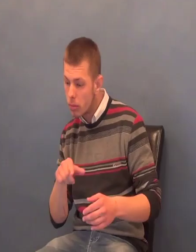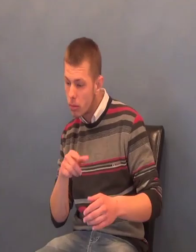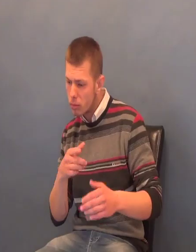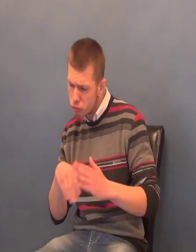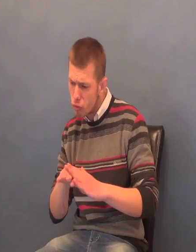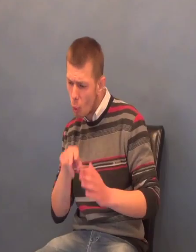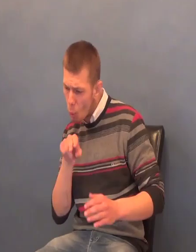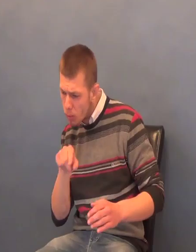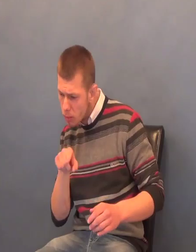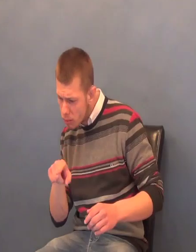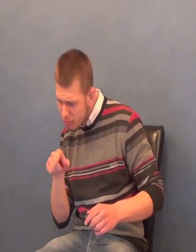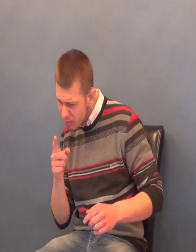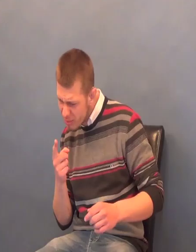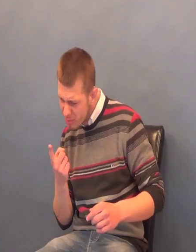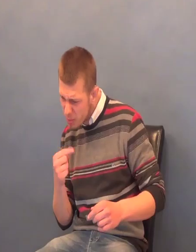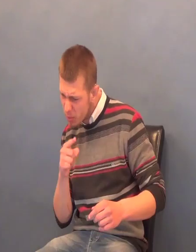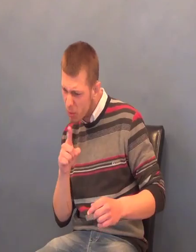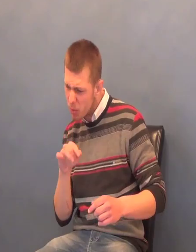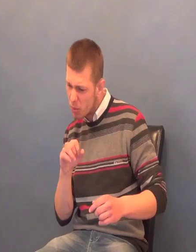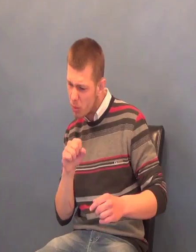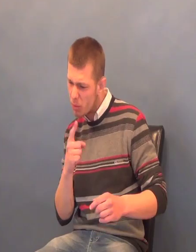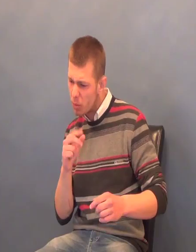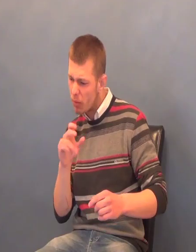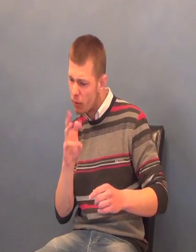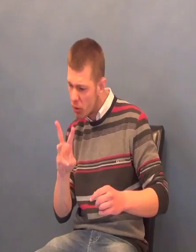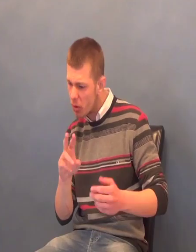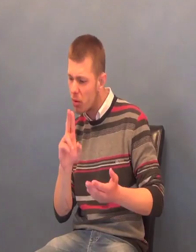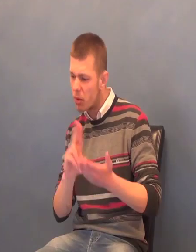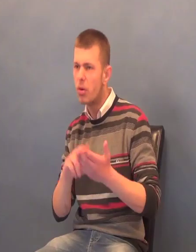Wyjście tam... Do dziadków na...